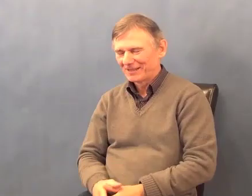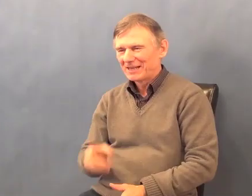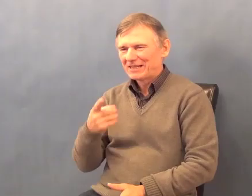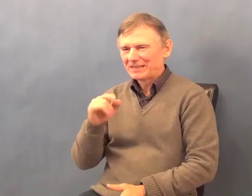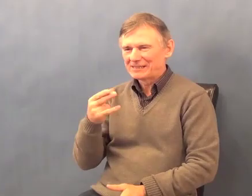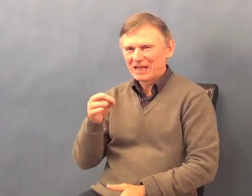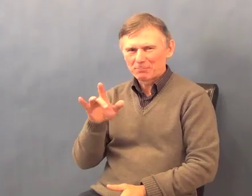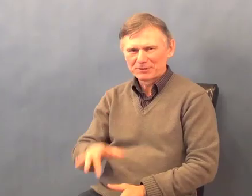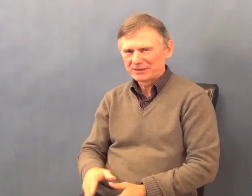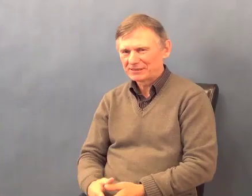Disney.